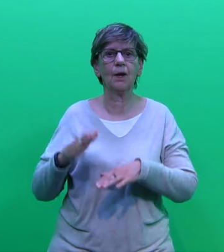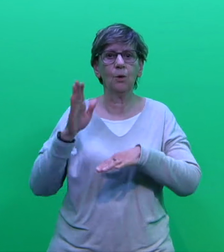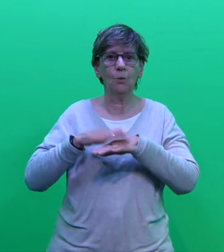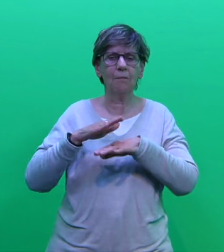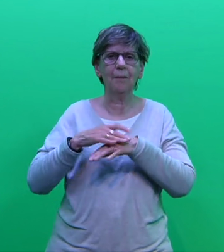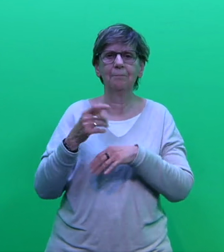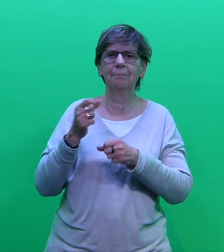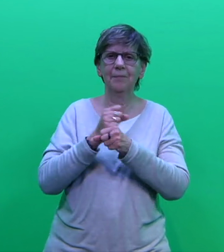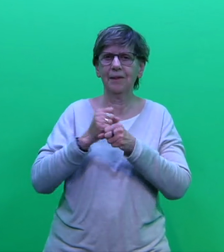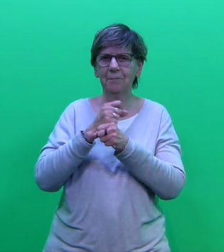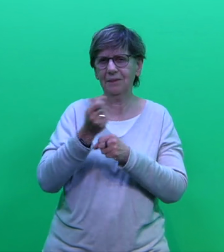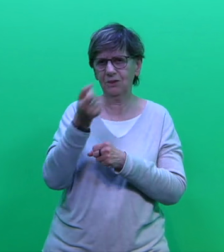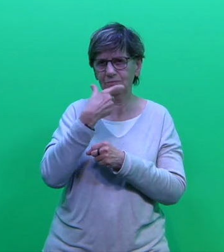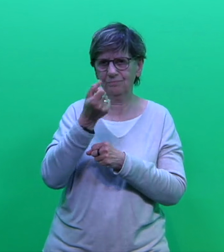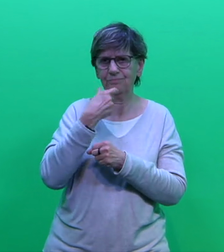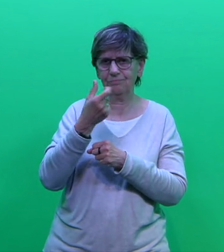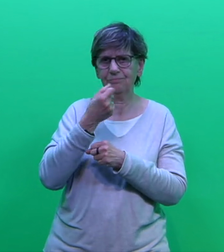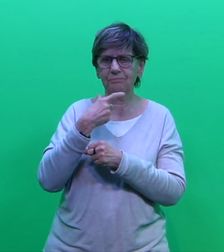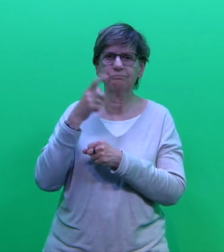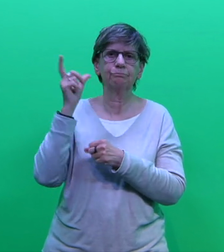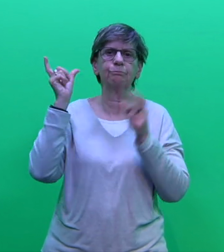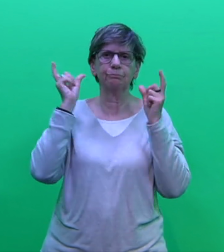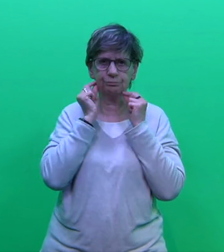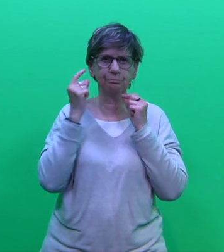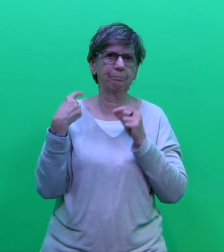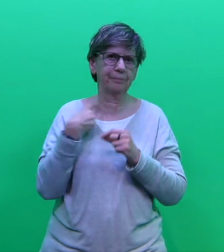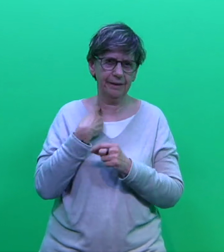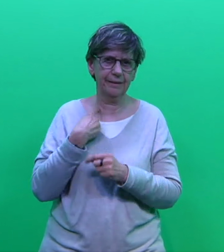Vaig perdre audició per culpa d'un medicament, unes pastilles.